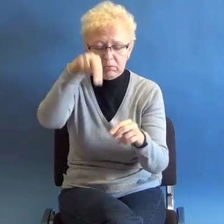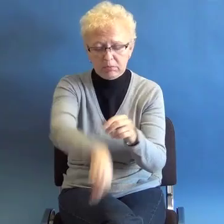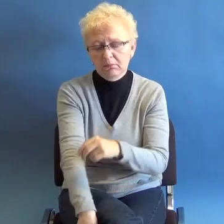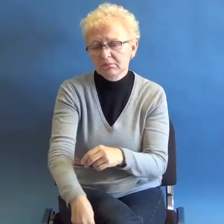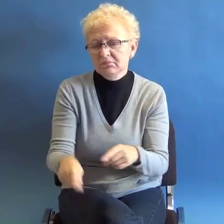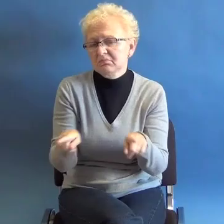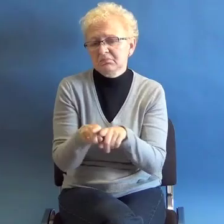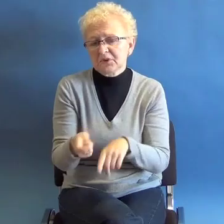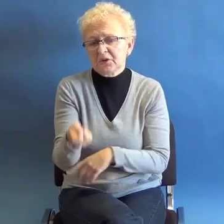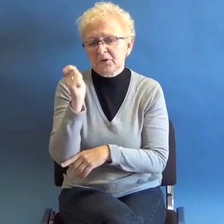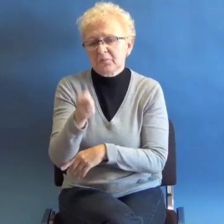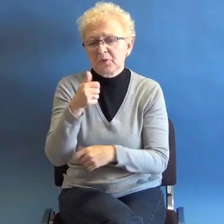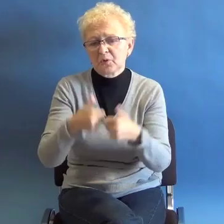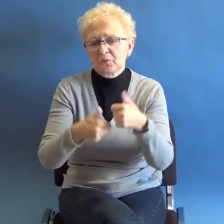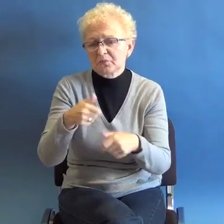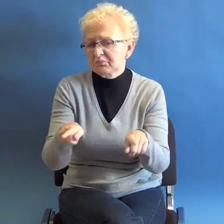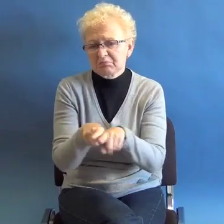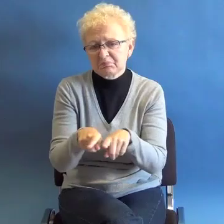Tak samo na konkursach wędkarskich.